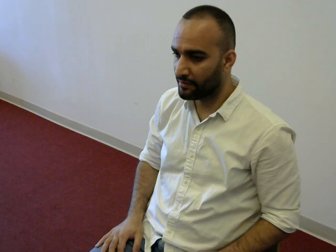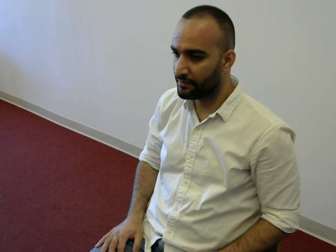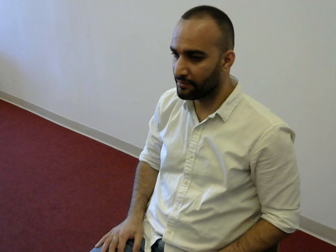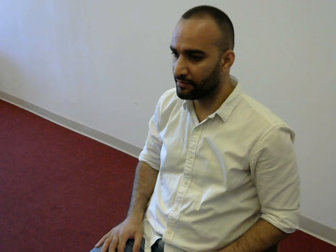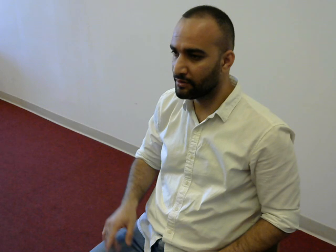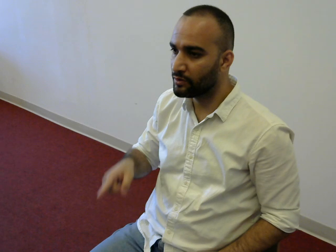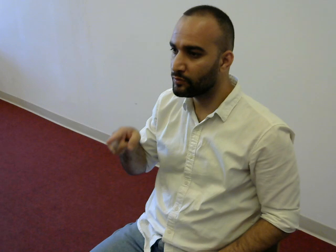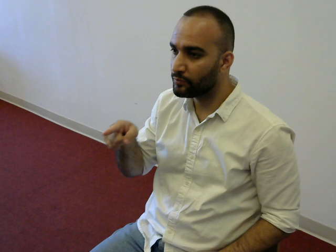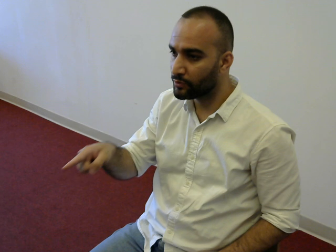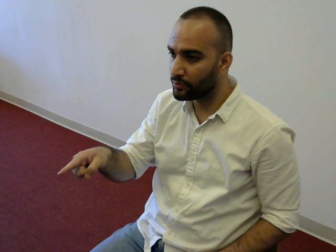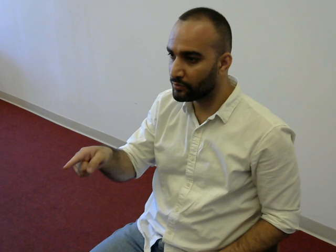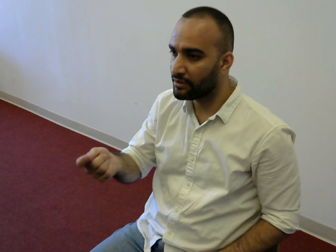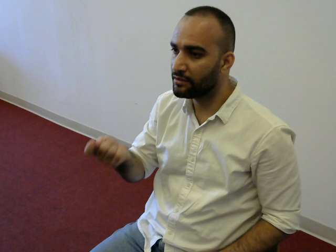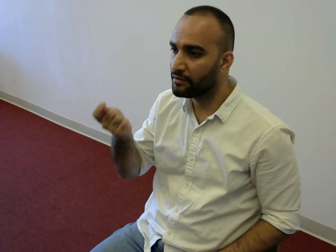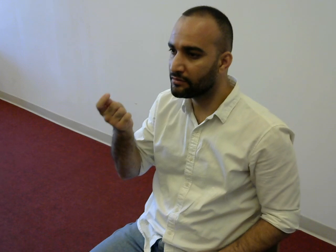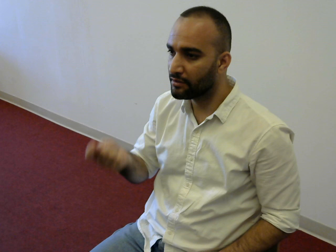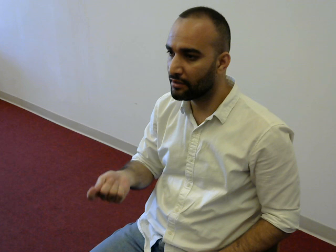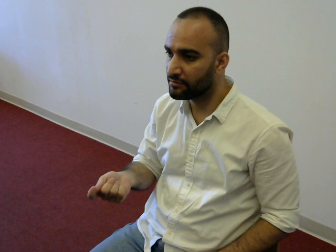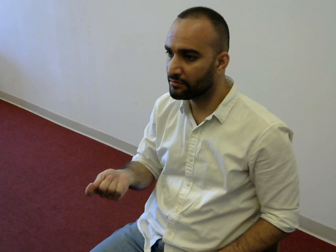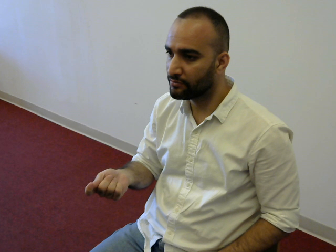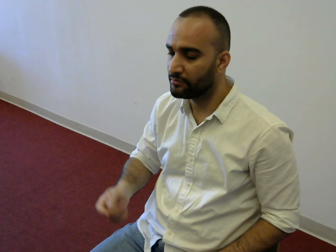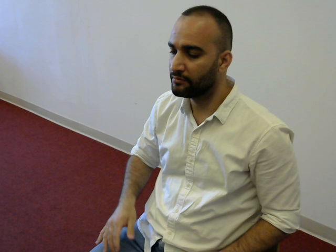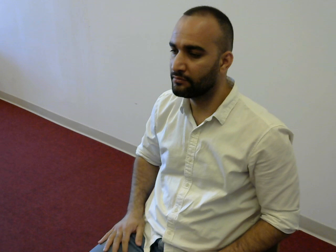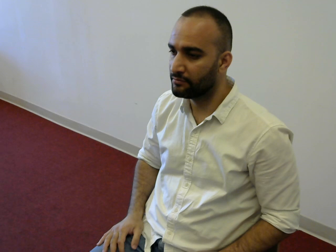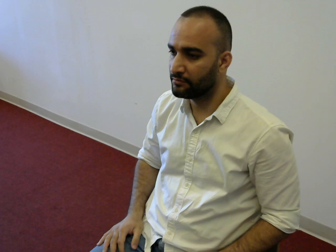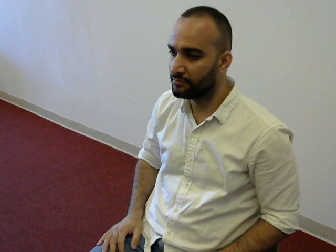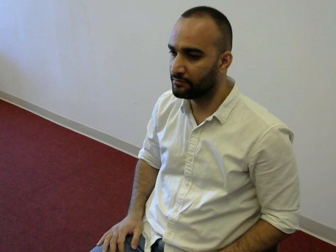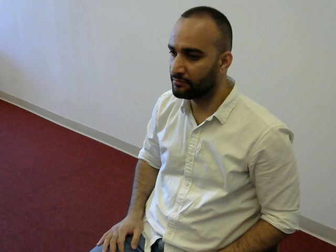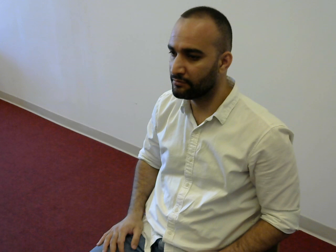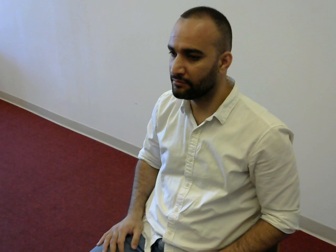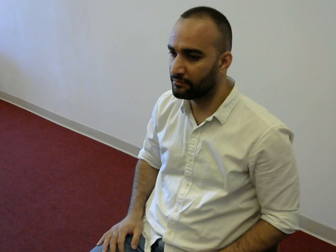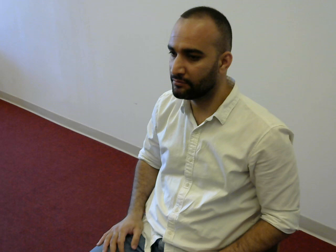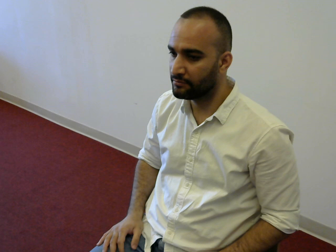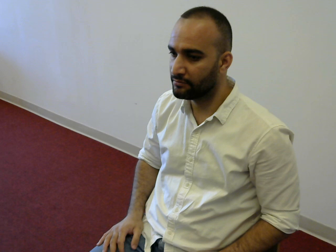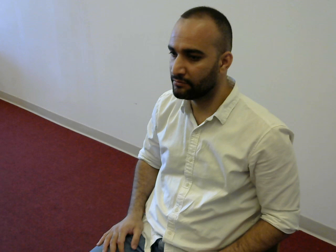Bu ucuzdur